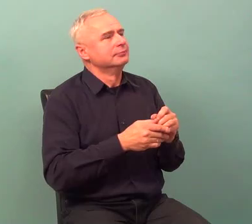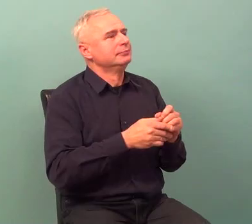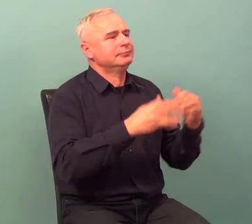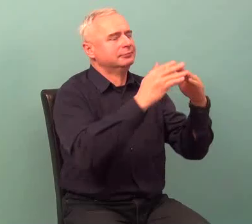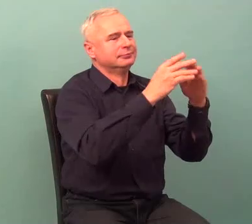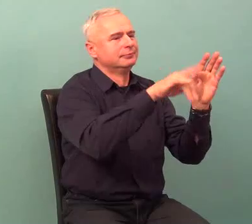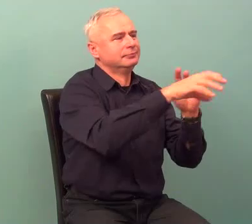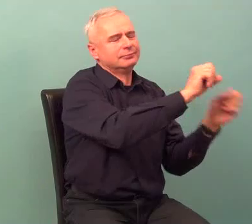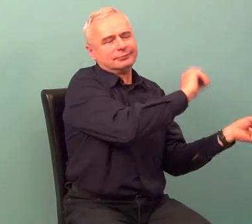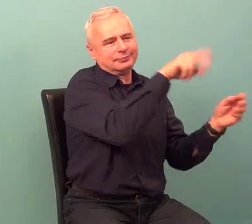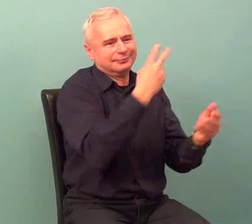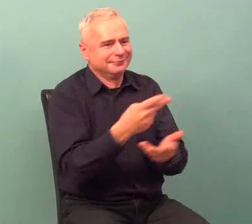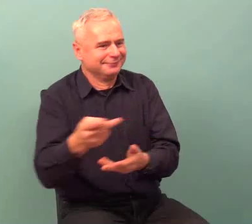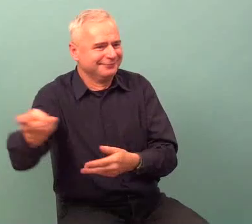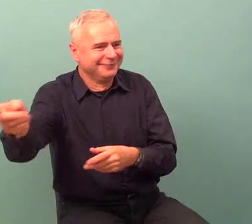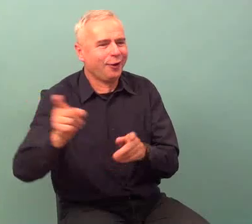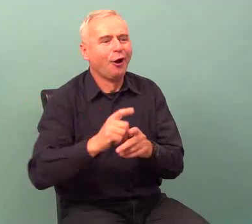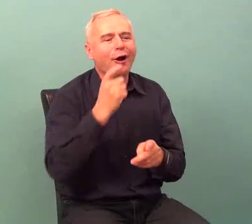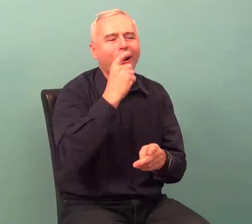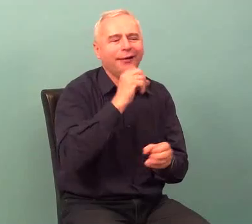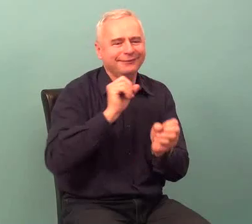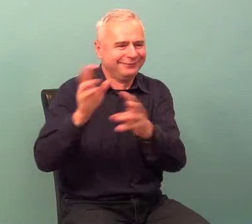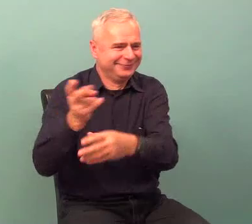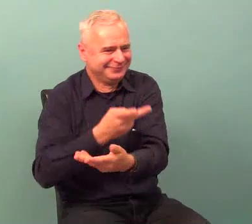Z tego domu kot się wyturlał, bo ktoś go stamtąd wyrzucił.